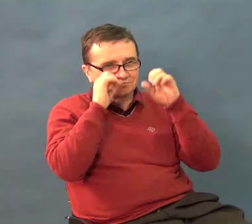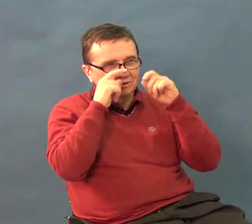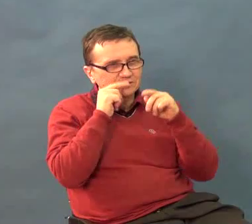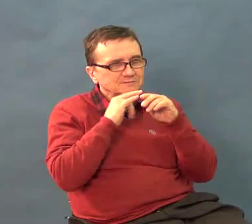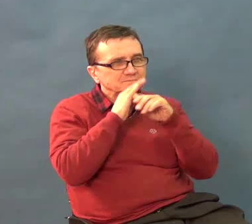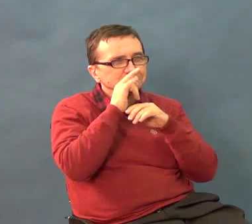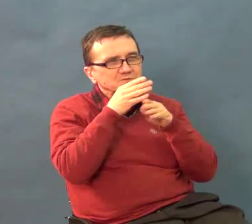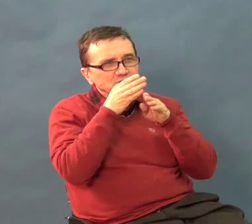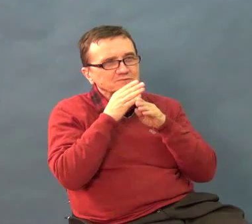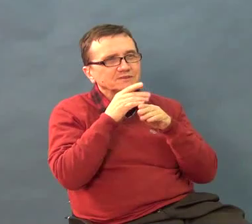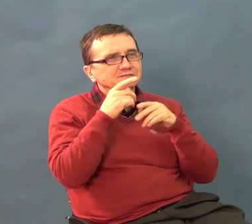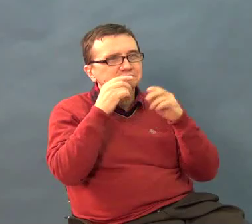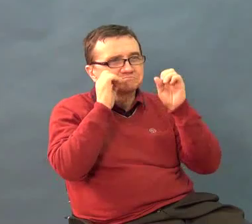Kot się ukrywa i podgląda przez lornetkę.